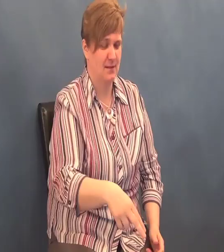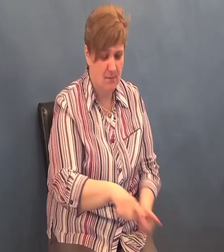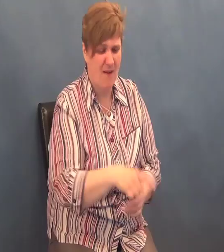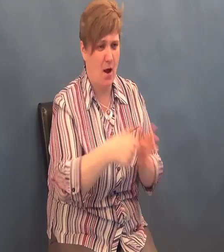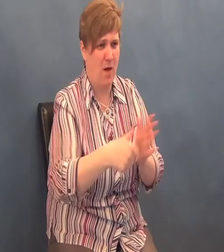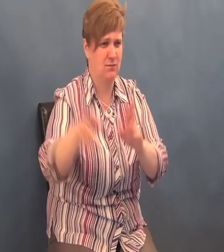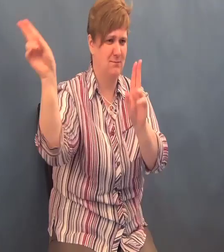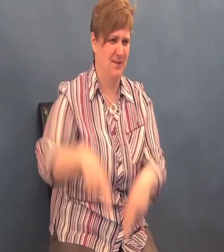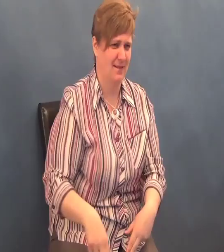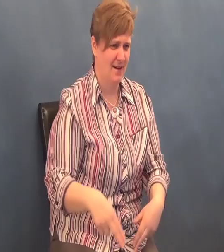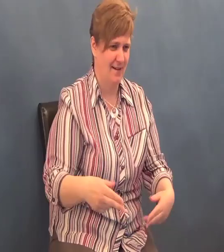Też wycieczka, wracam z wycieczki.